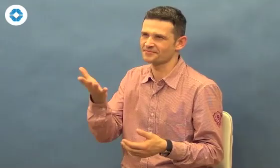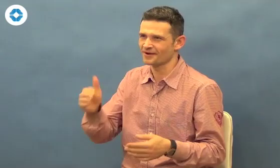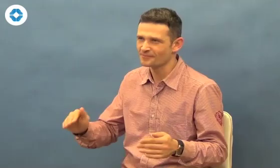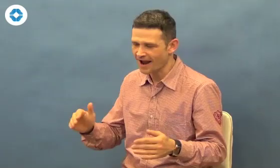Mały.